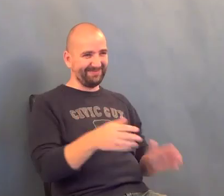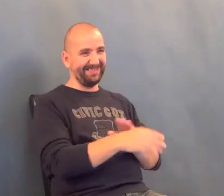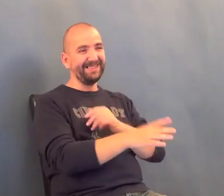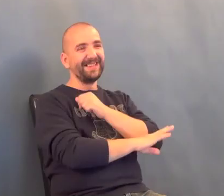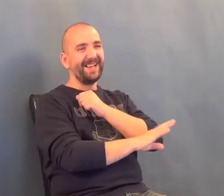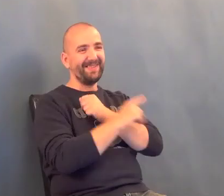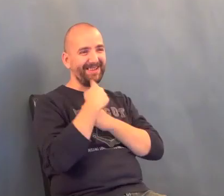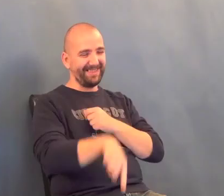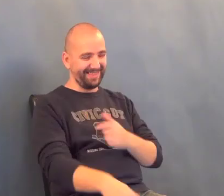Brak drewna.